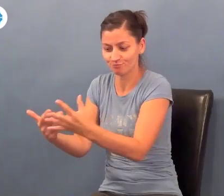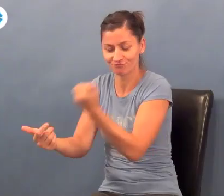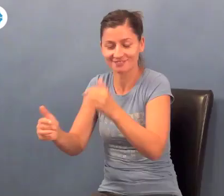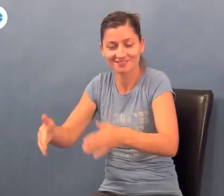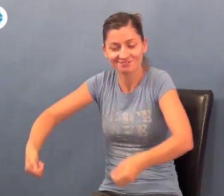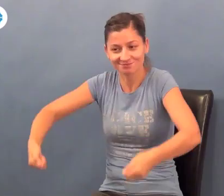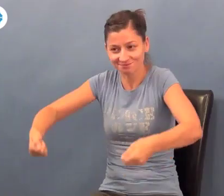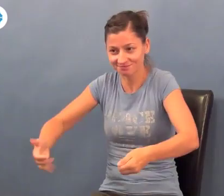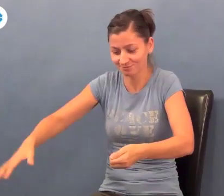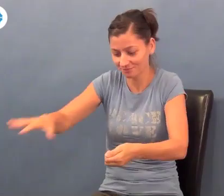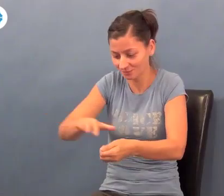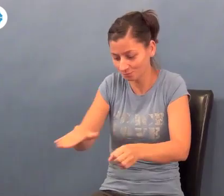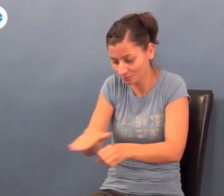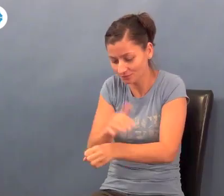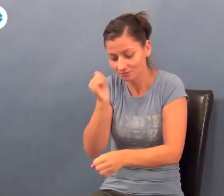Podniósł koszyk pełen jabłek.